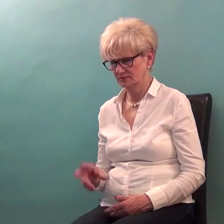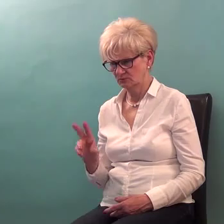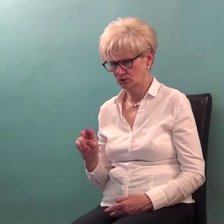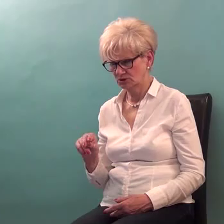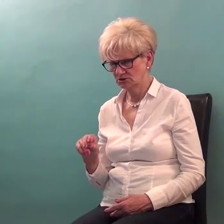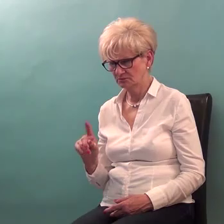Poniedziałek, pierwszego.